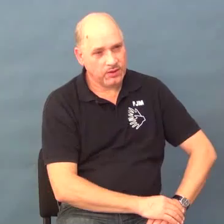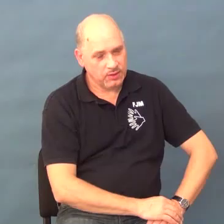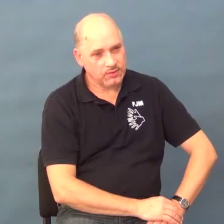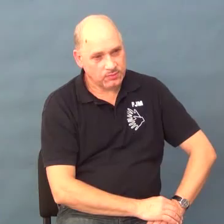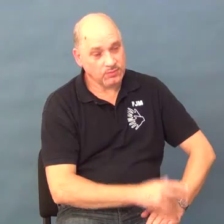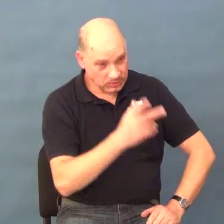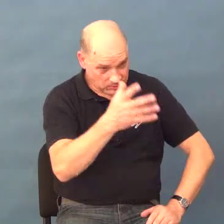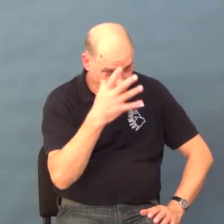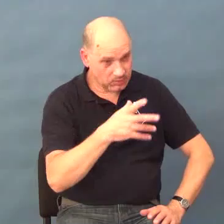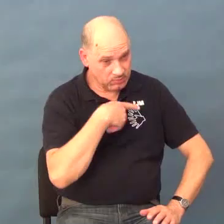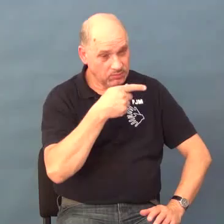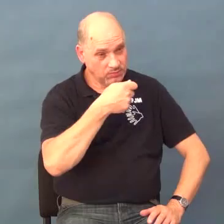Czy chcesz ze mną wyjechać?